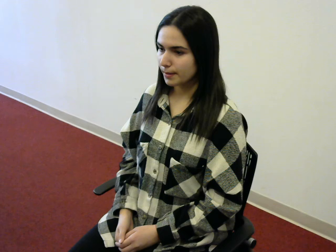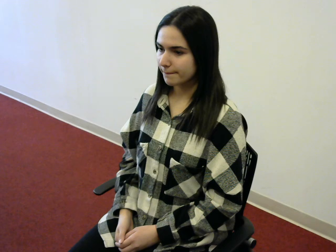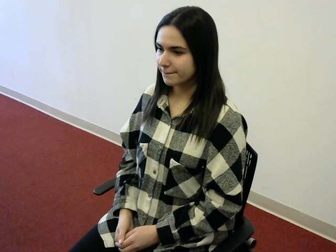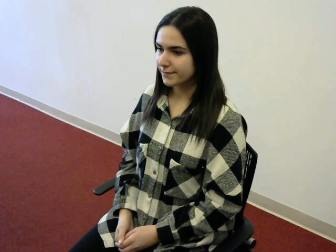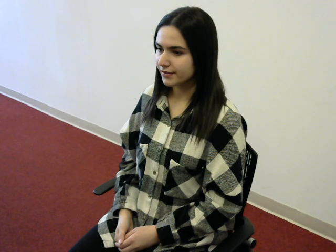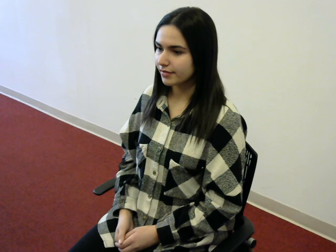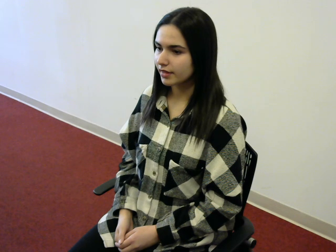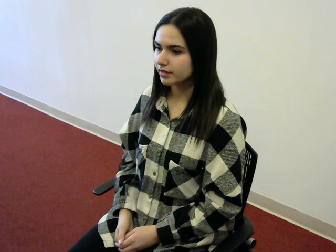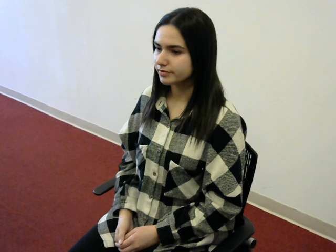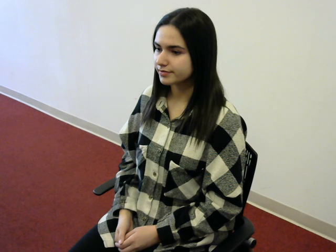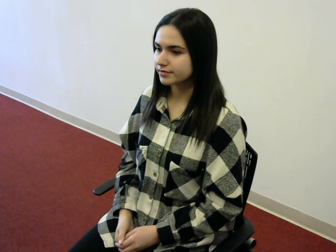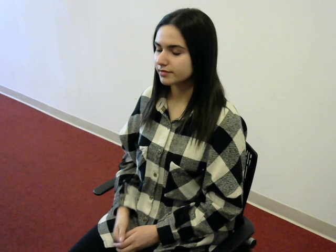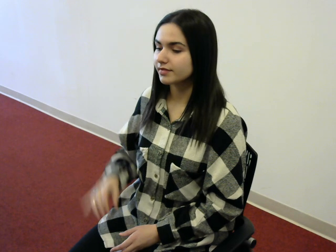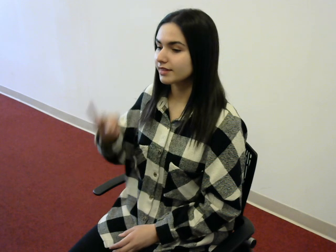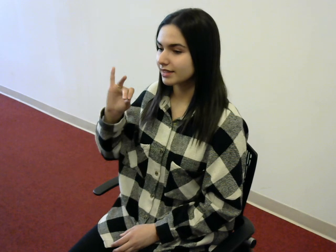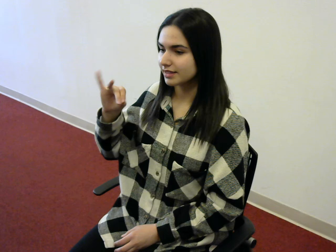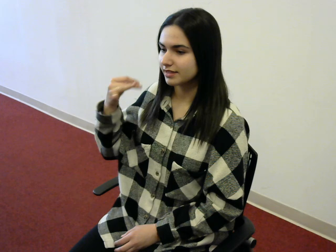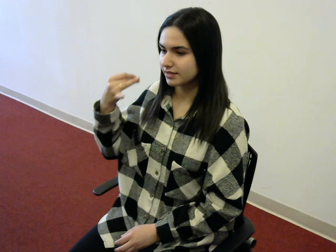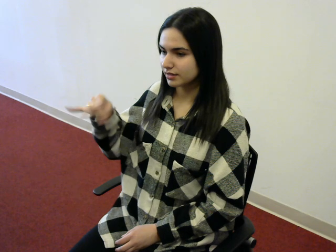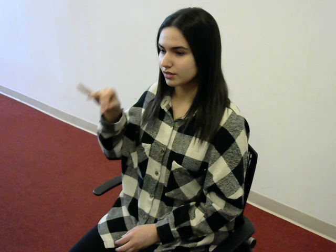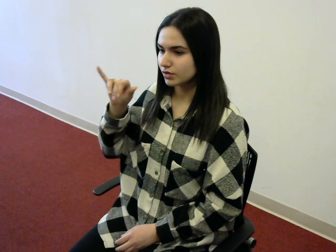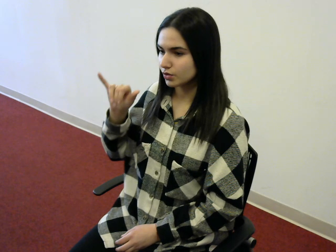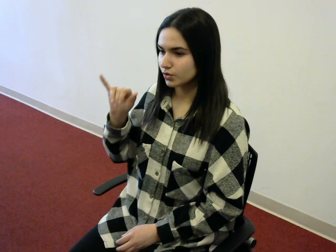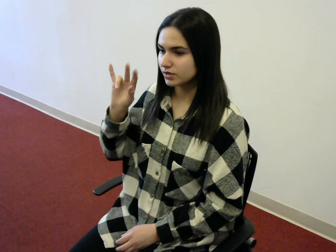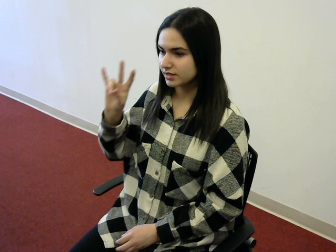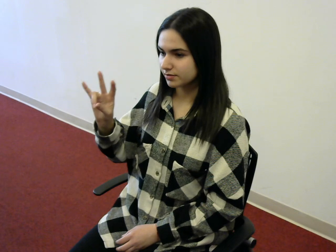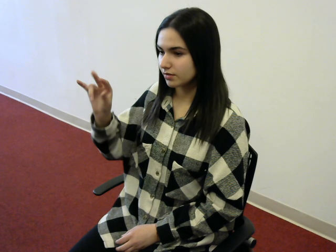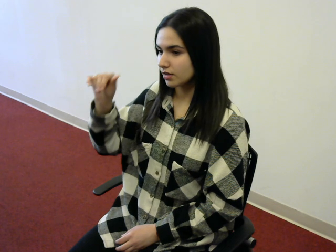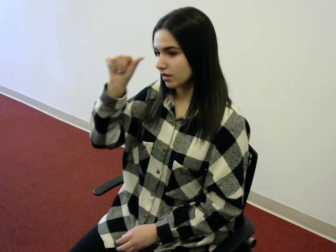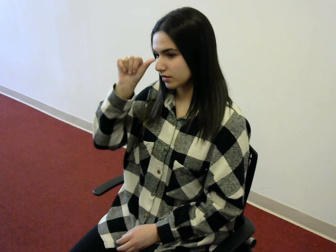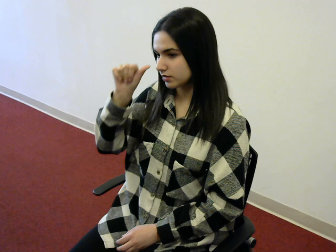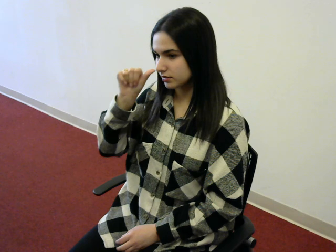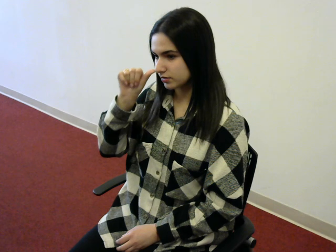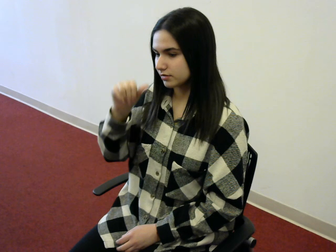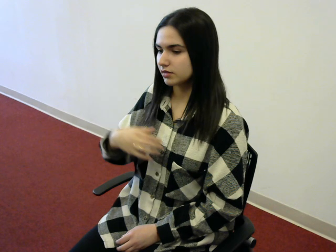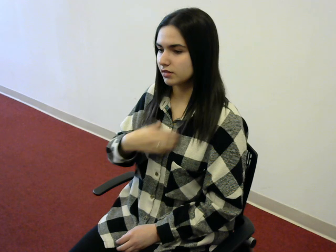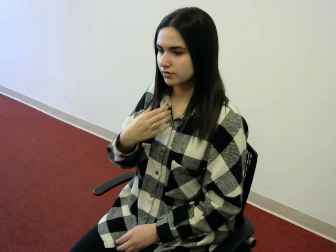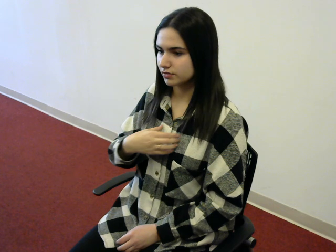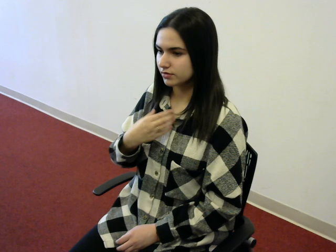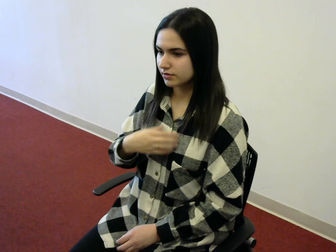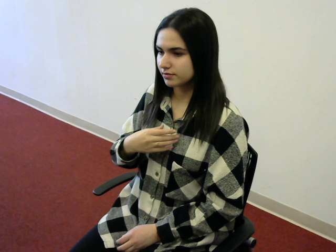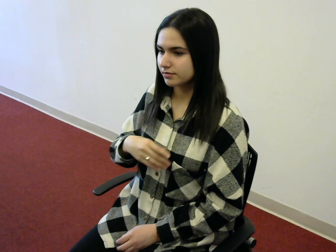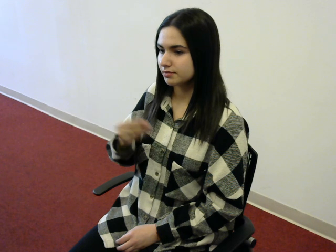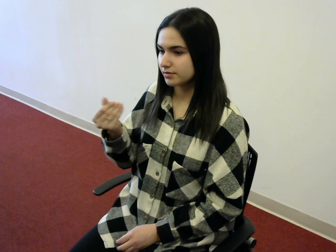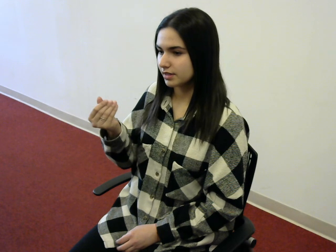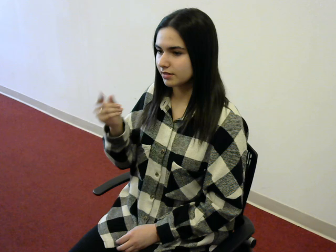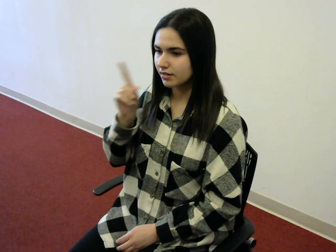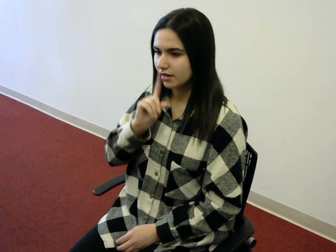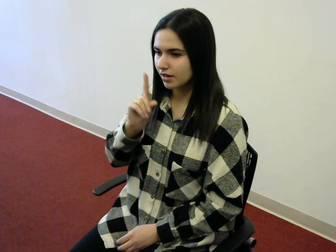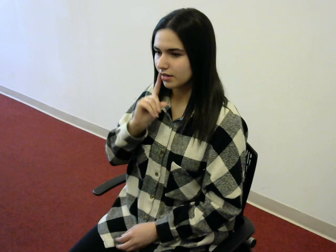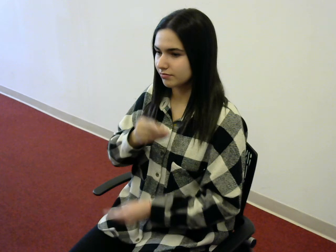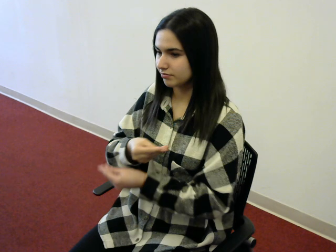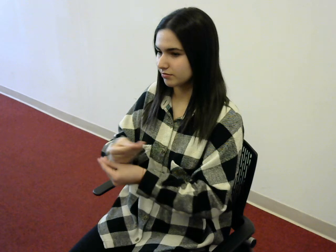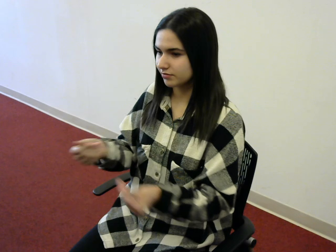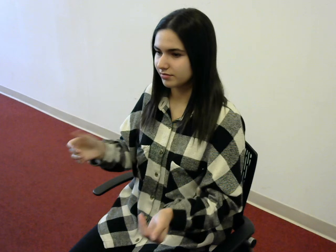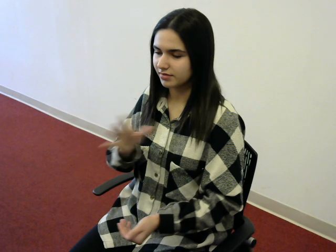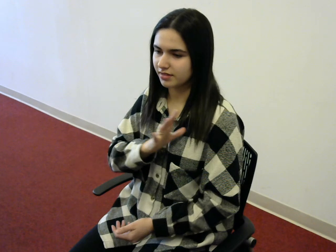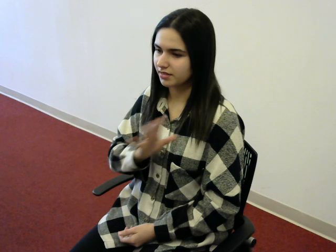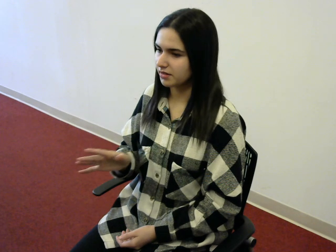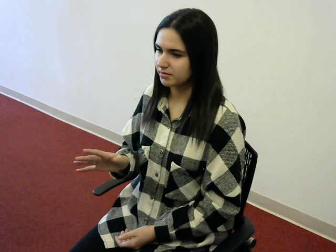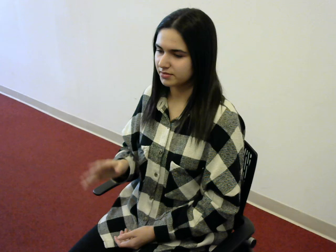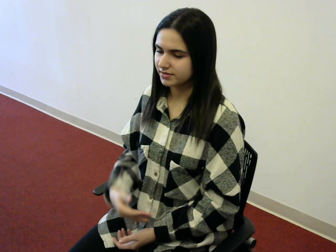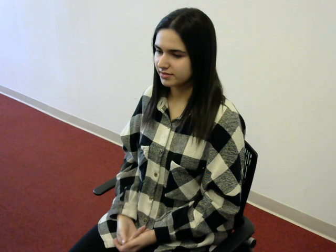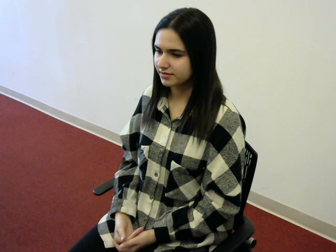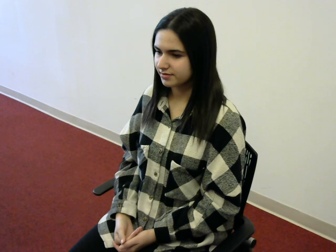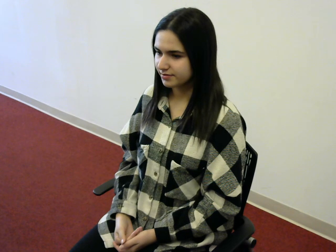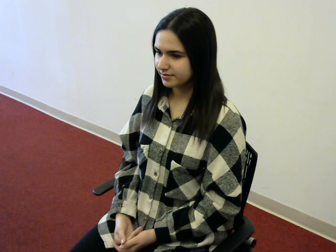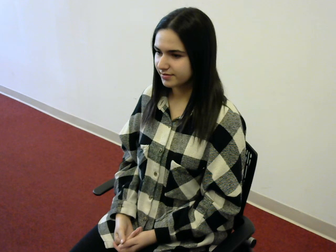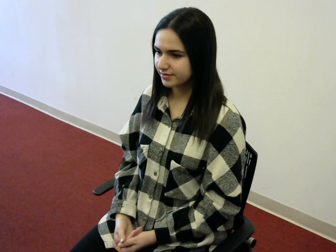İyun ayının sosial müavinətləri hələ ki, ödənilməyib